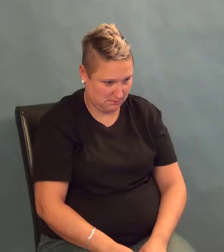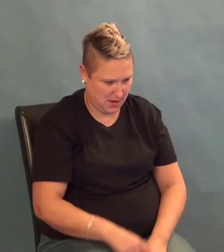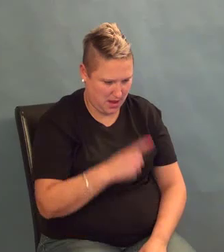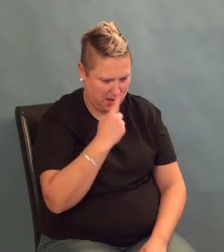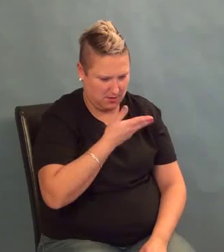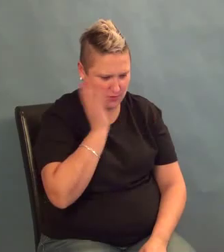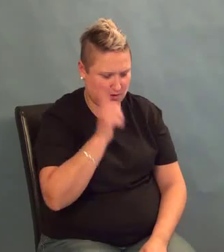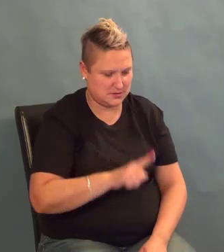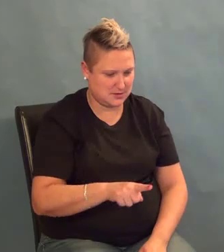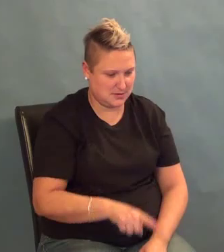Nie widziałam takiego znaku.